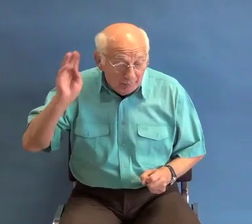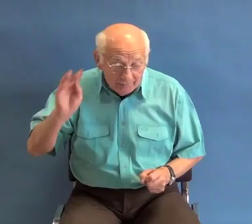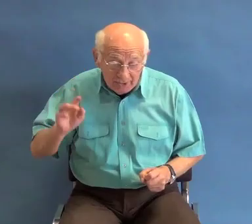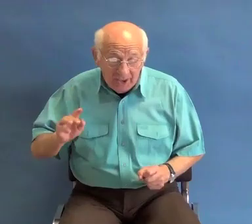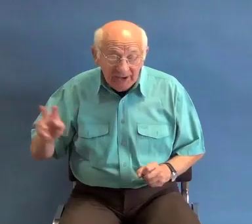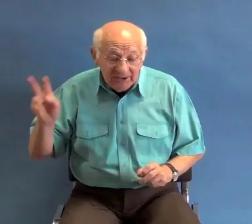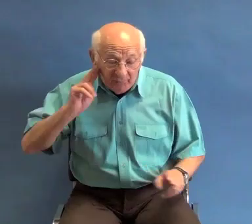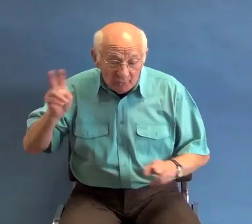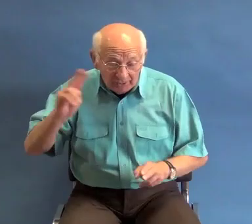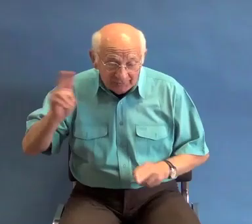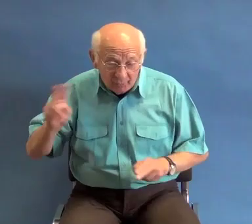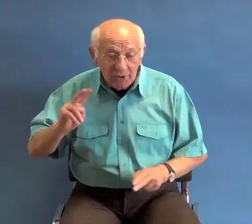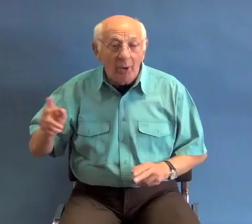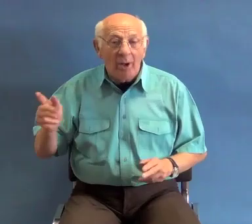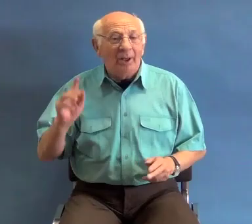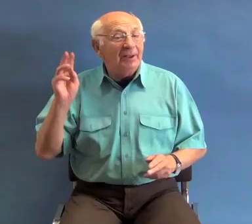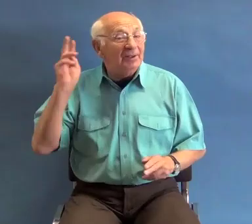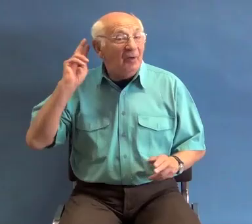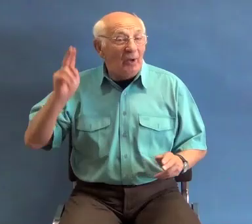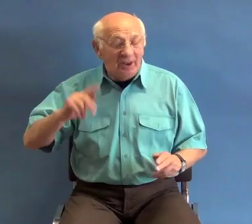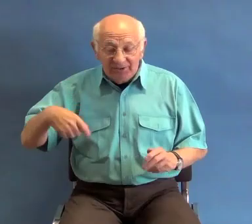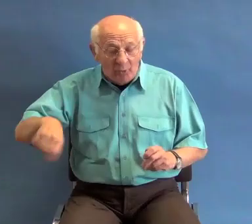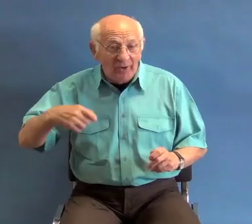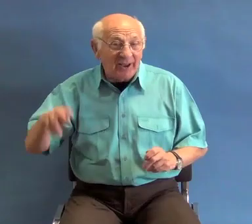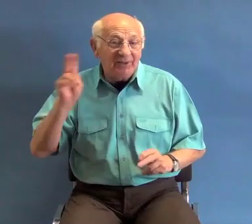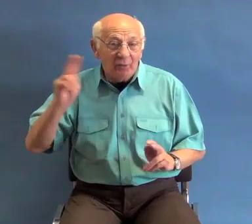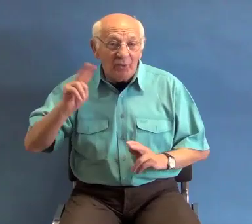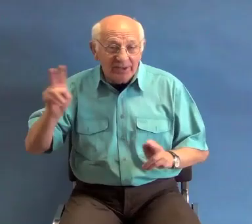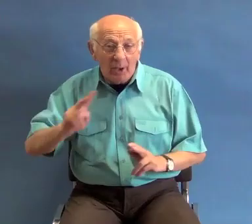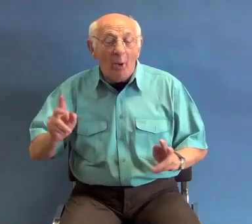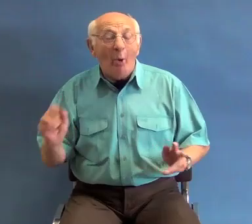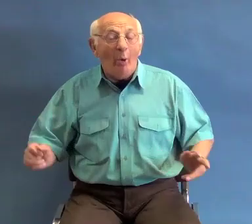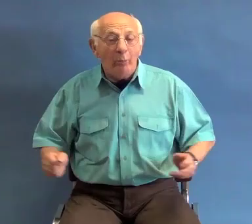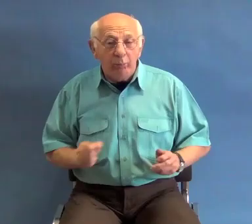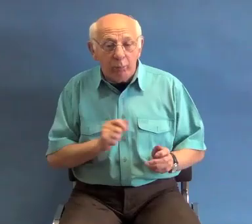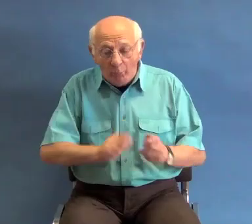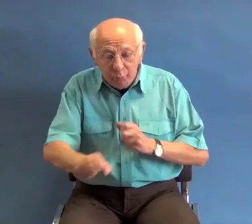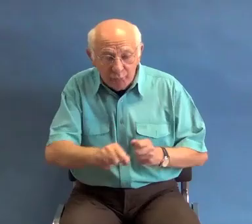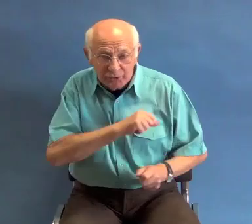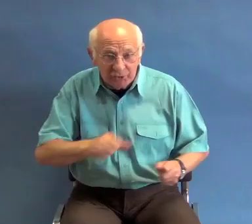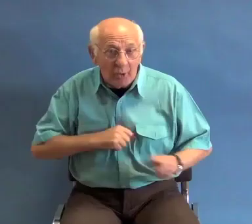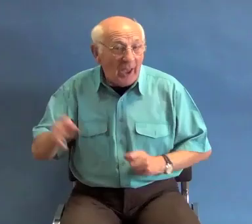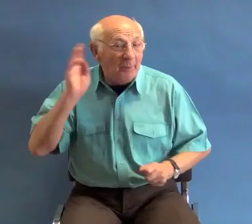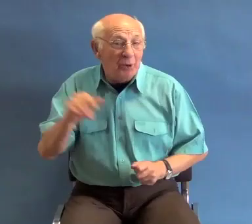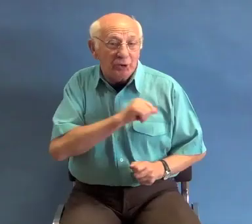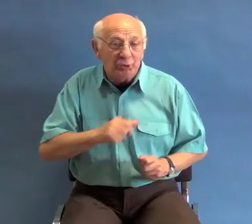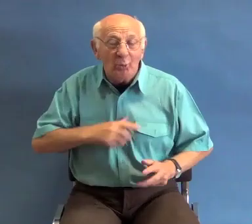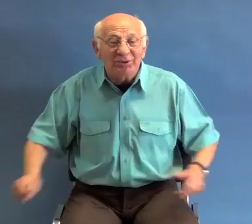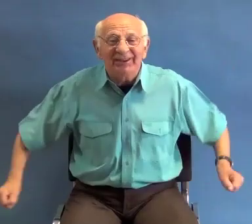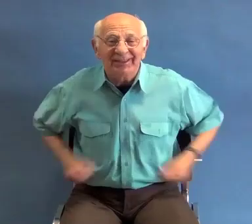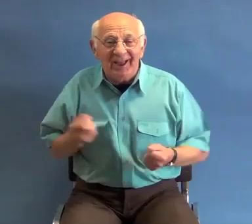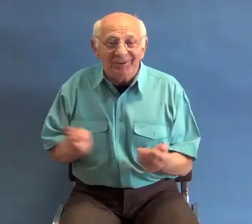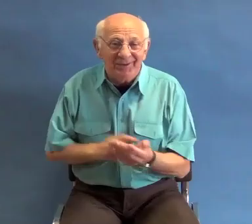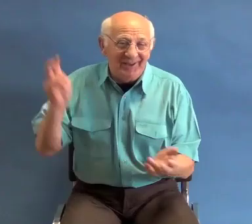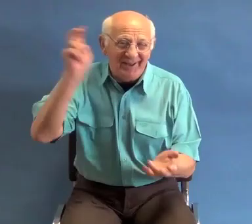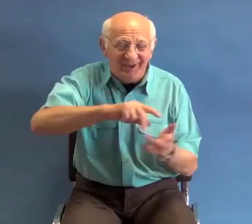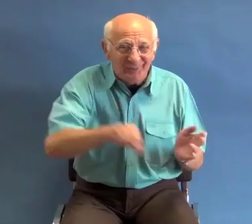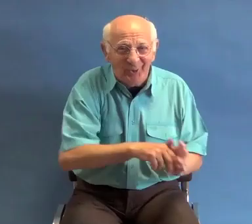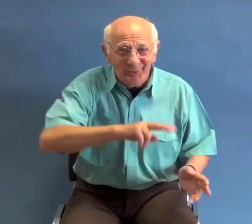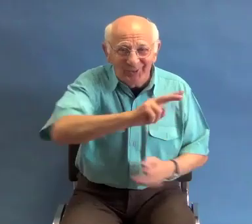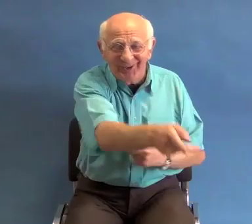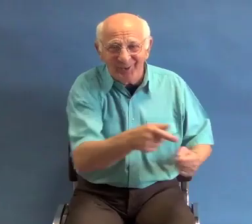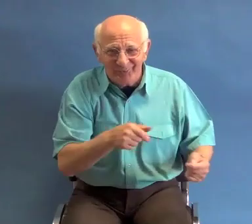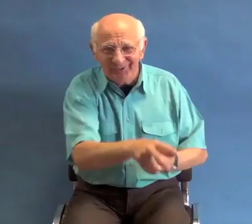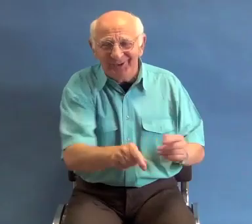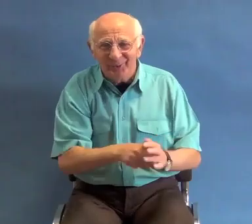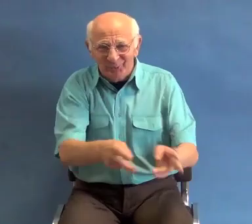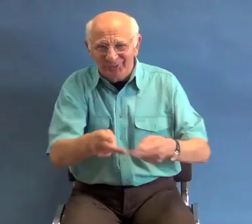Dzwonek, dzwonek - budzik budził misia, a ten się przestraszył i wyskoczył do drugiego łóżka.